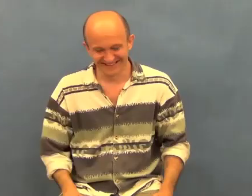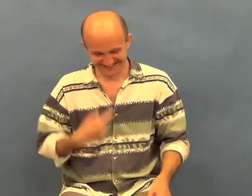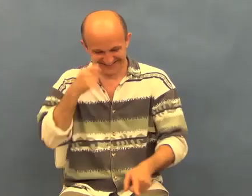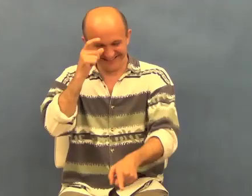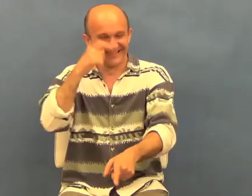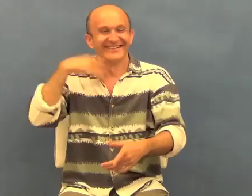Wymyślam byle co.